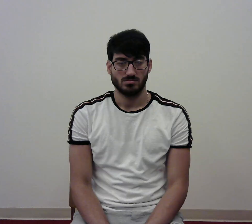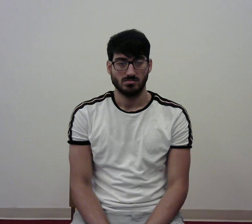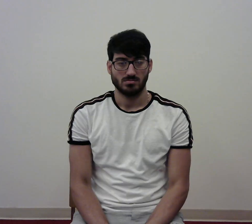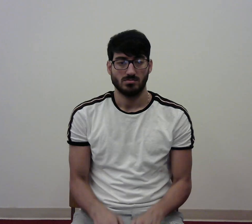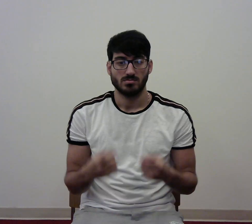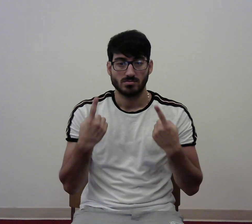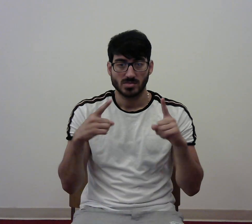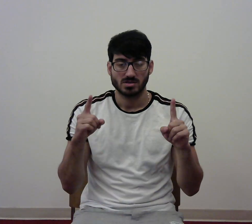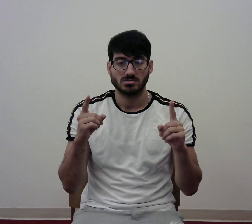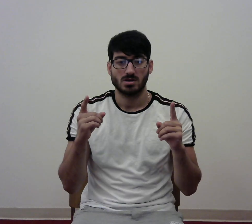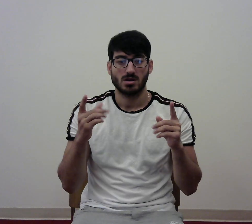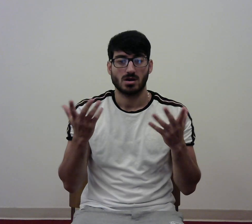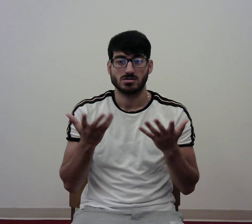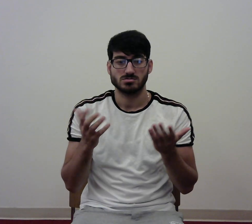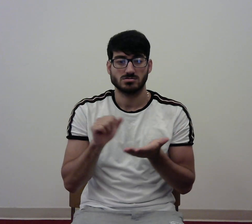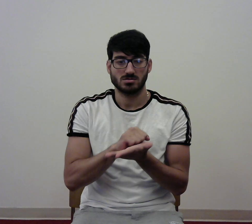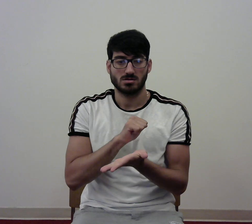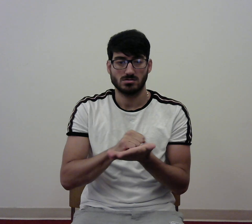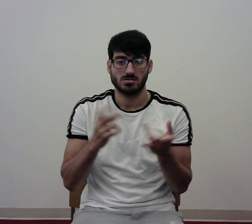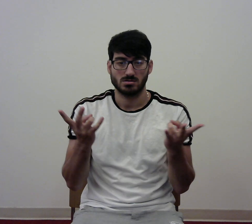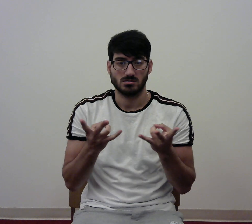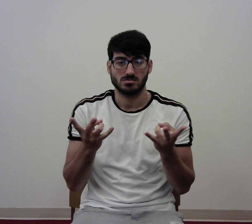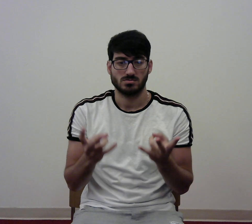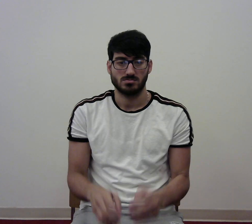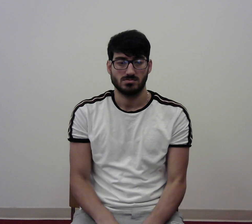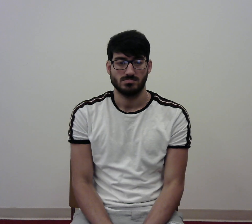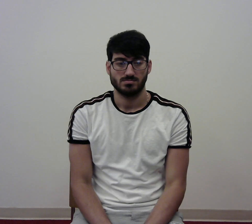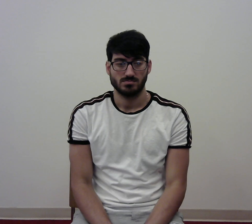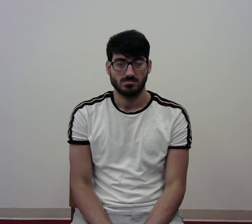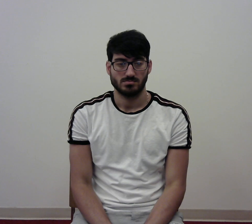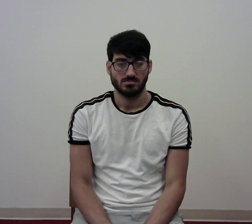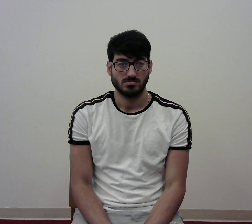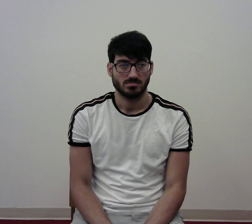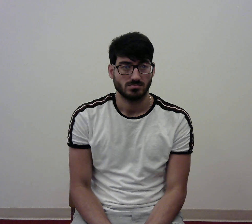Başqa hansı sənədlər lazımdır?